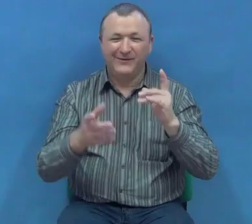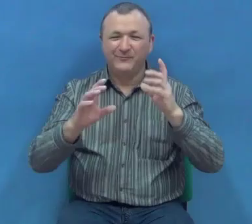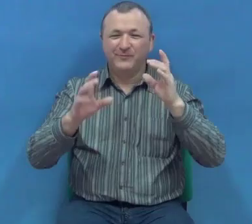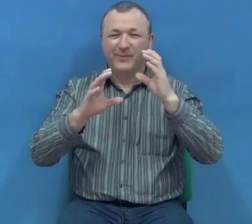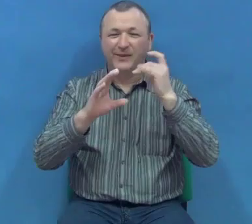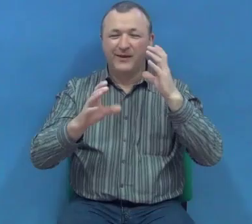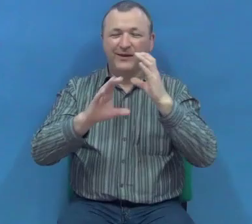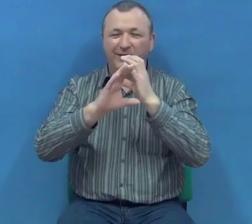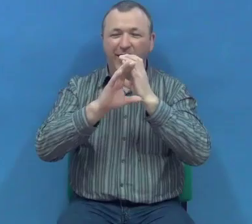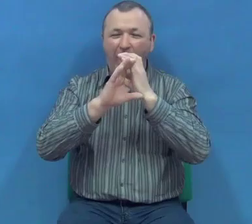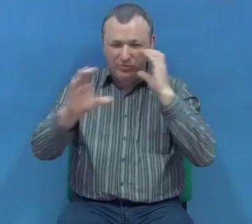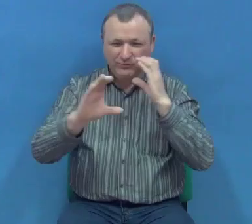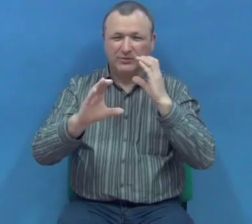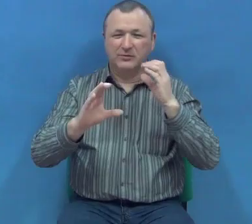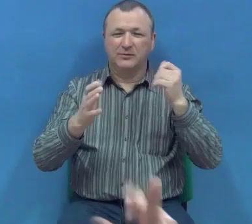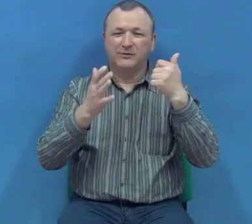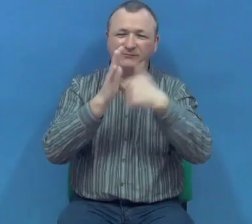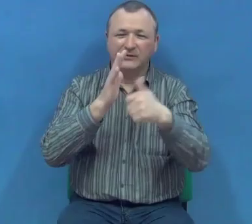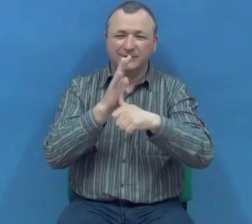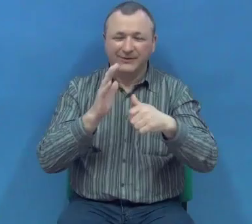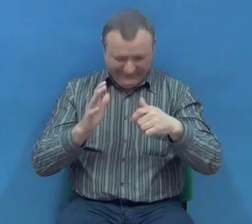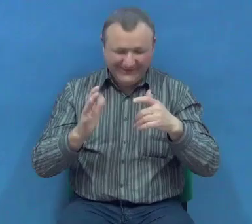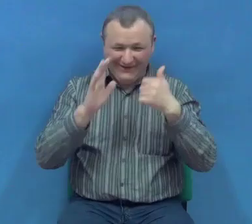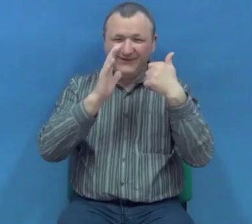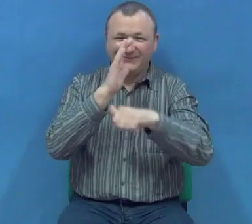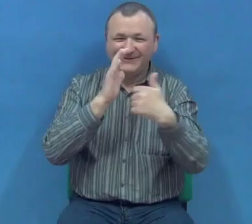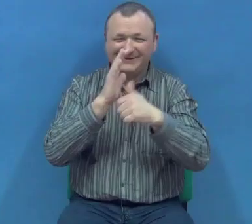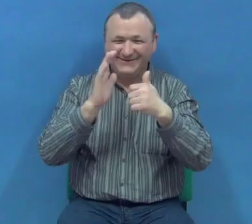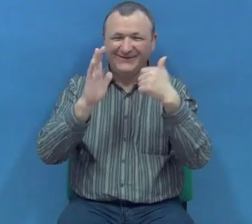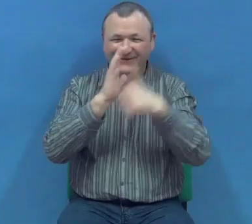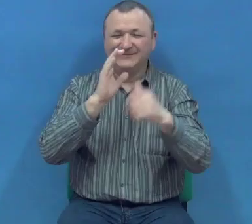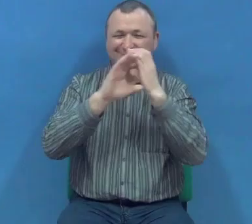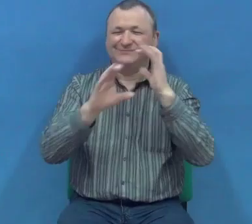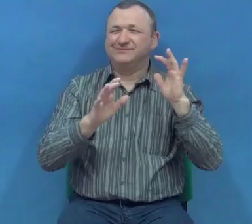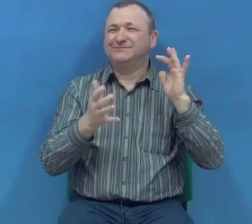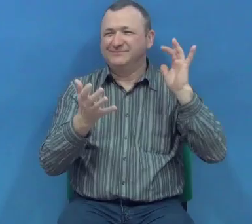Wycieczka autobusowa dojechała na miejsce.